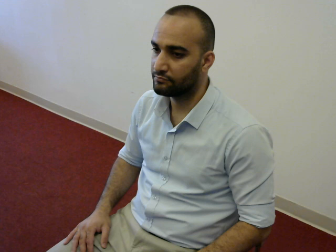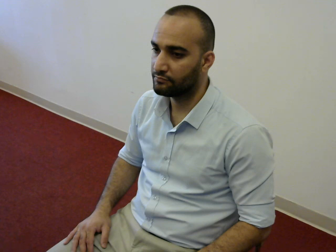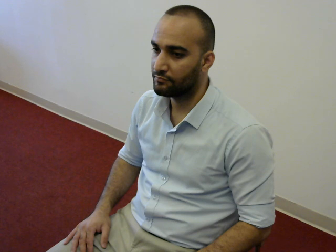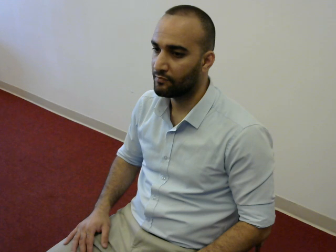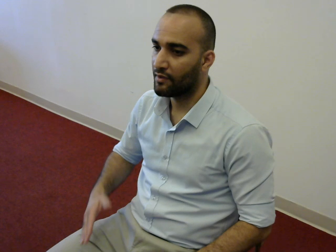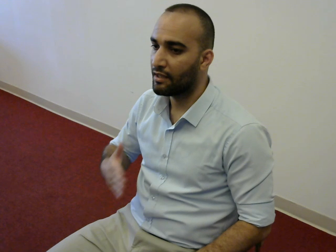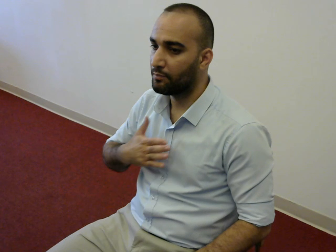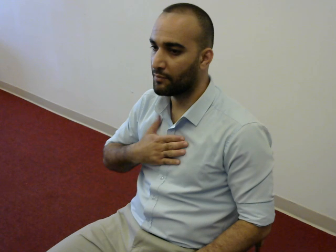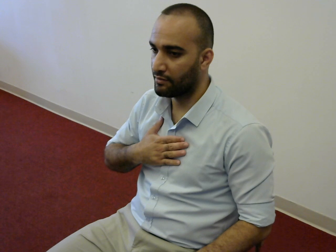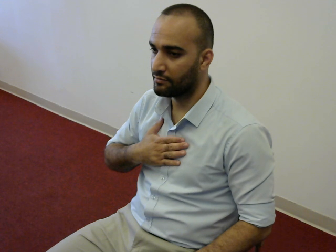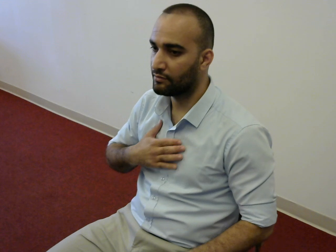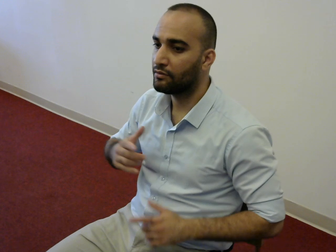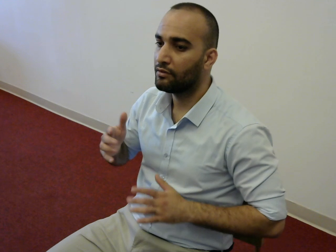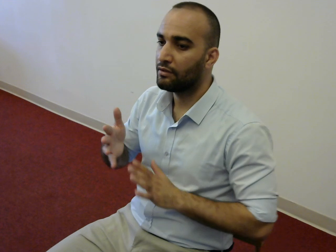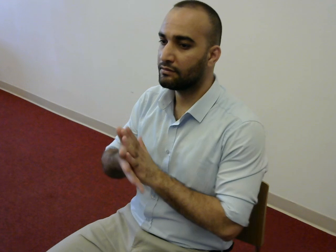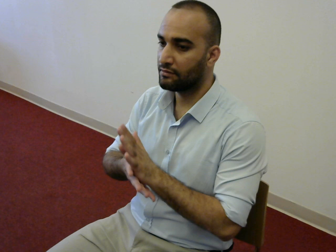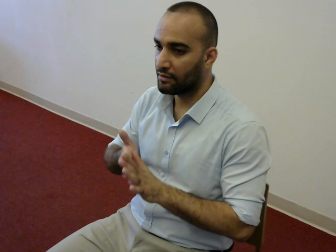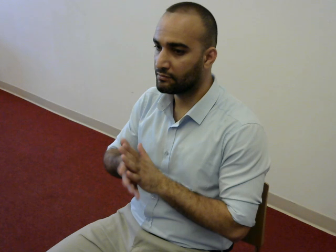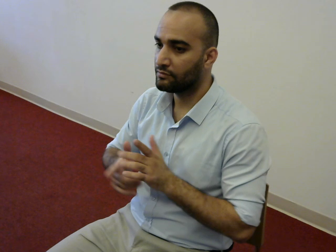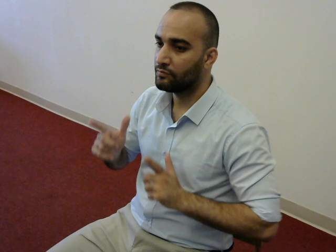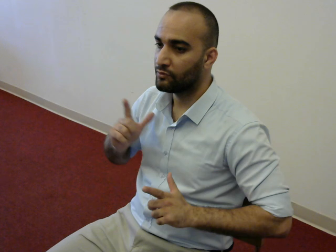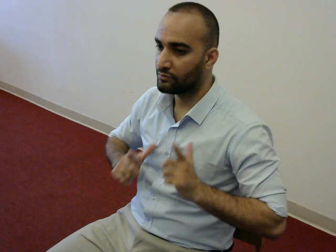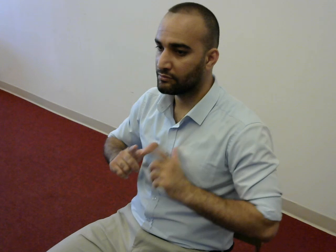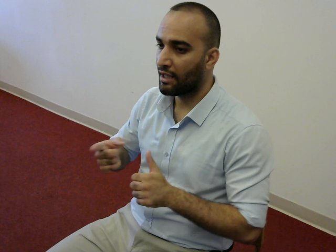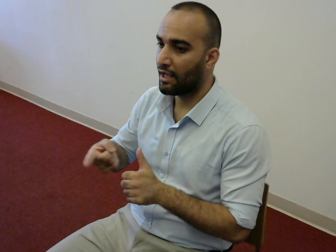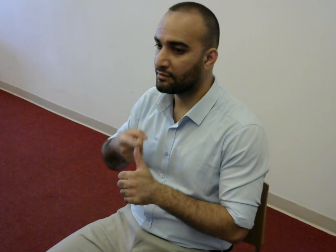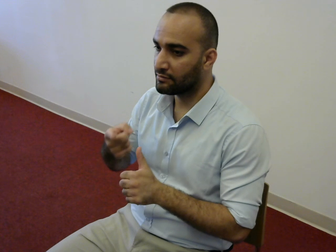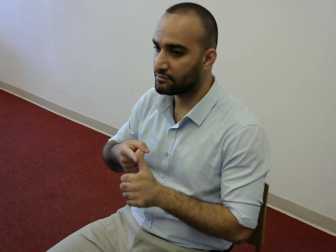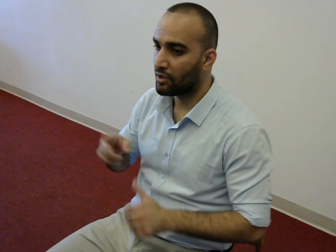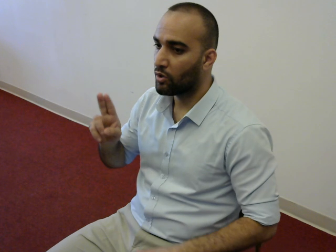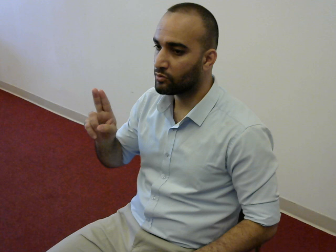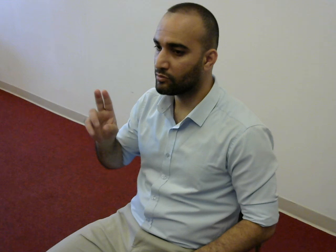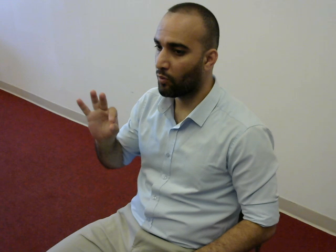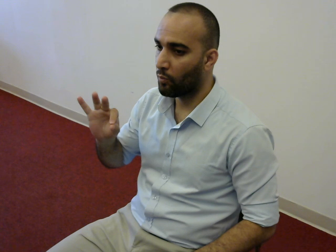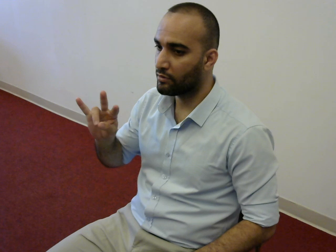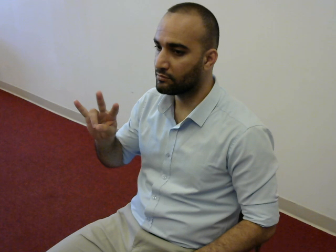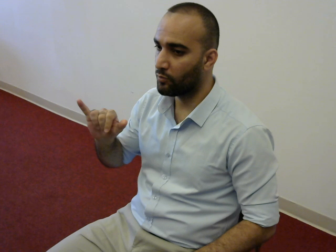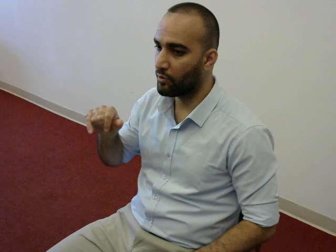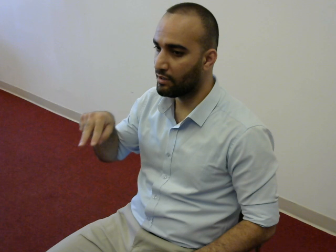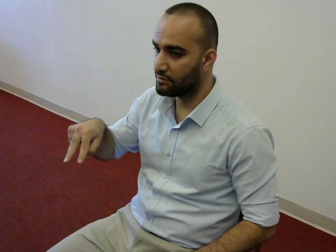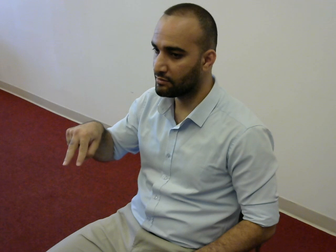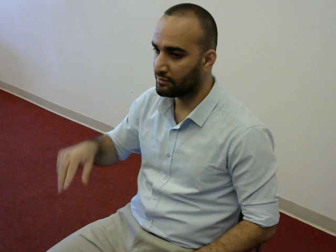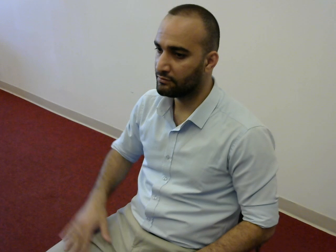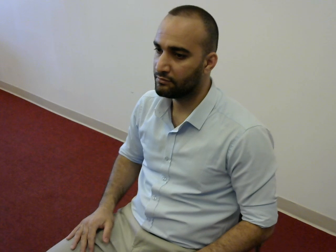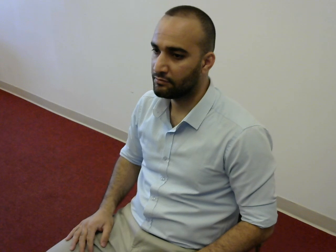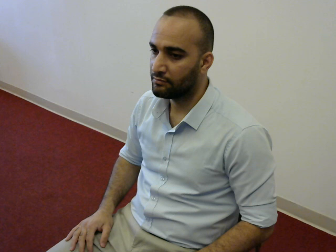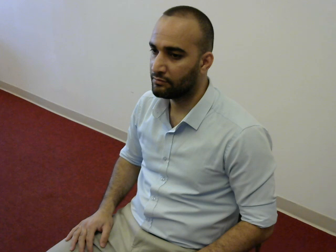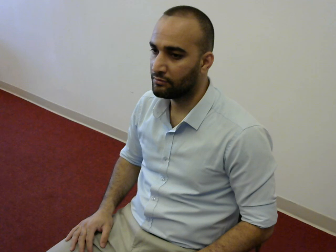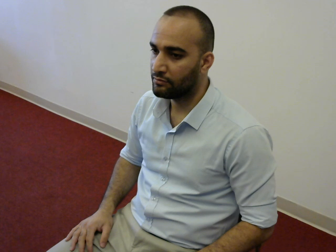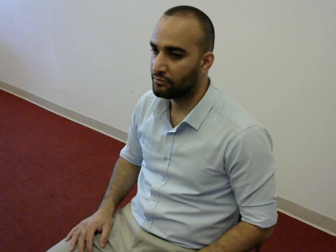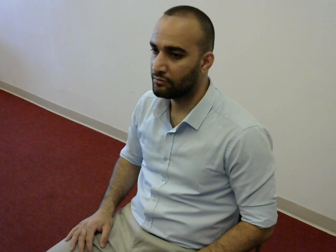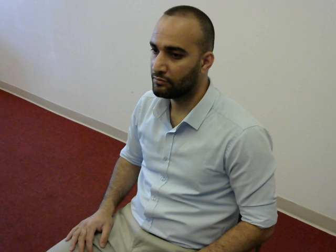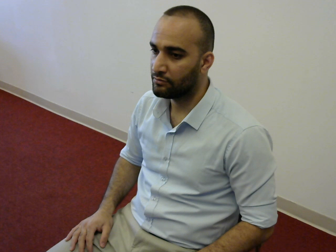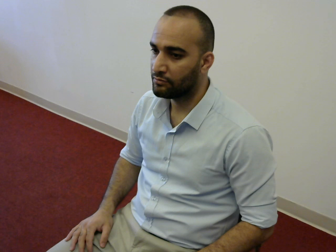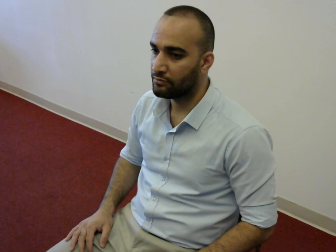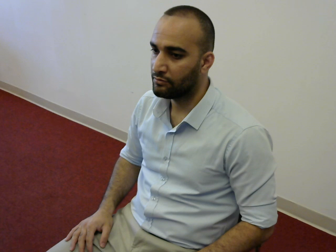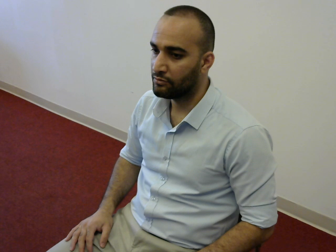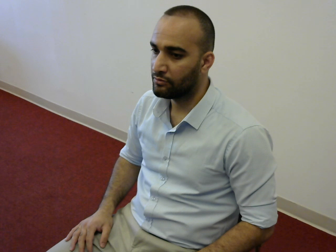Mənim işarə dili müəlliməmin adı Könüldür